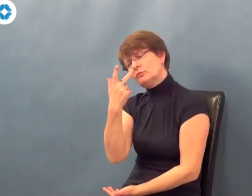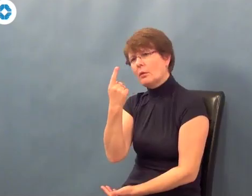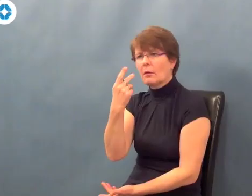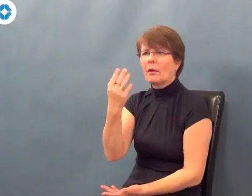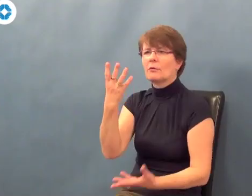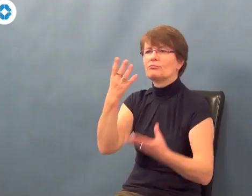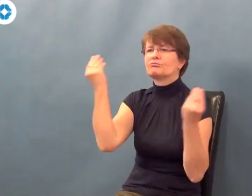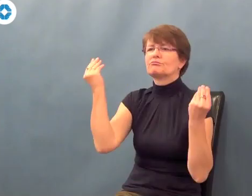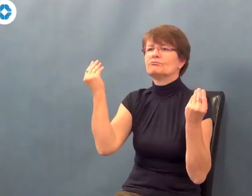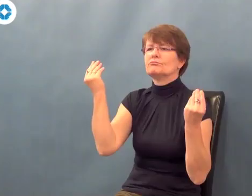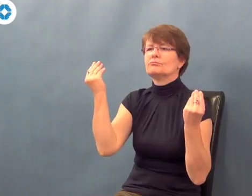Nie pamięta.